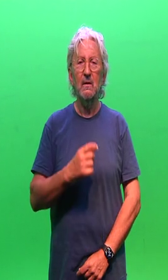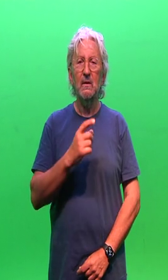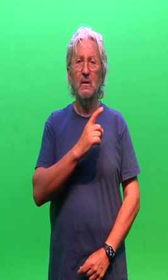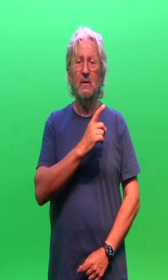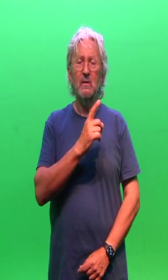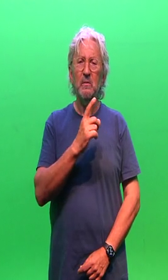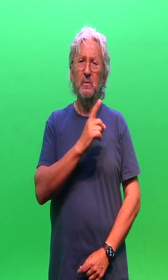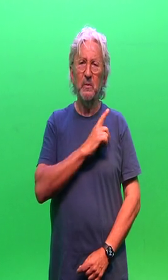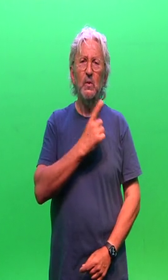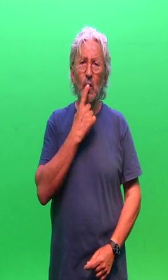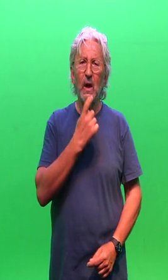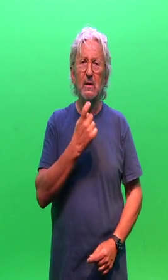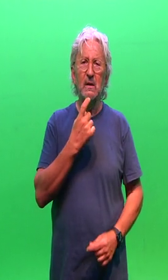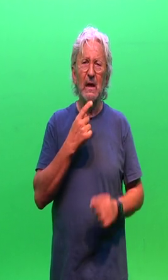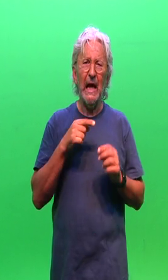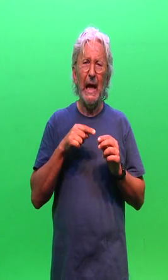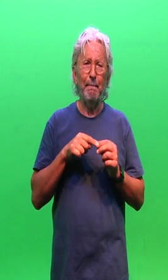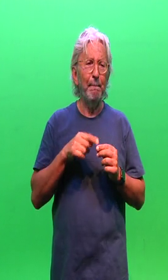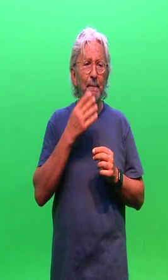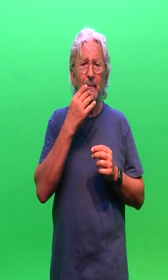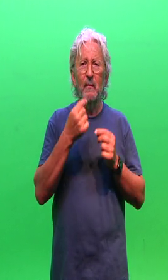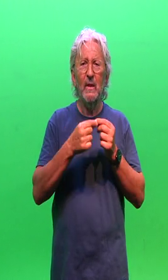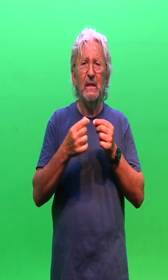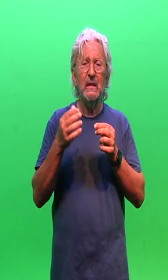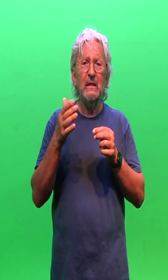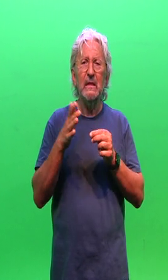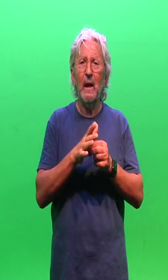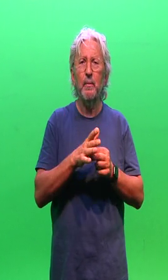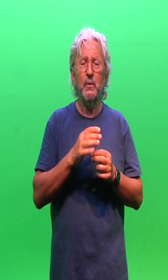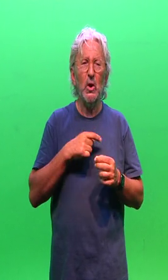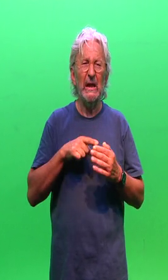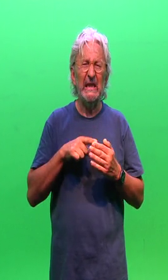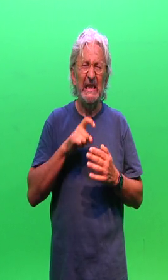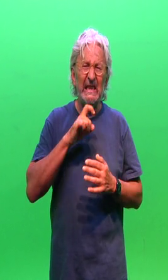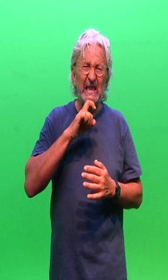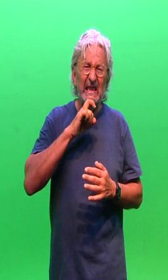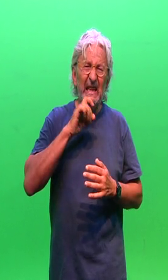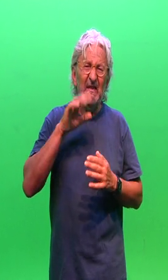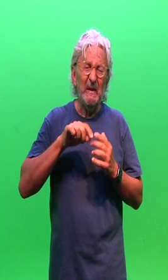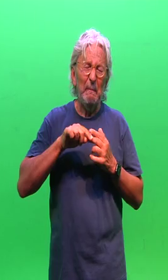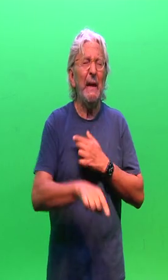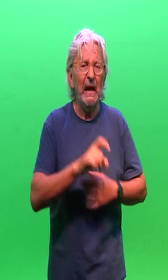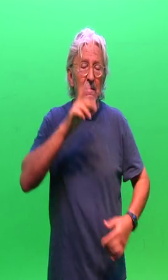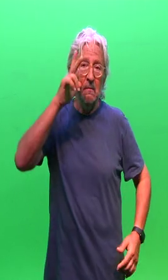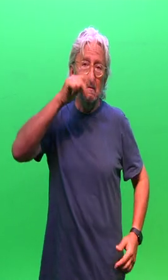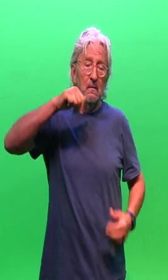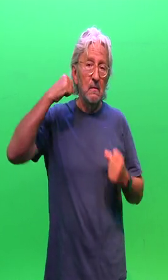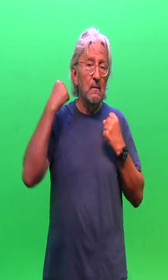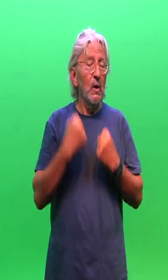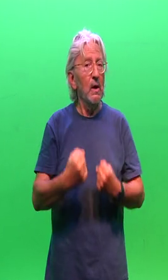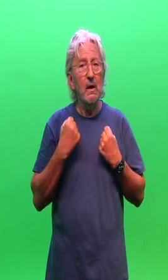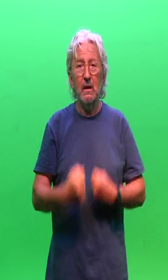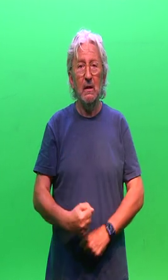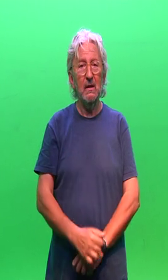Em costa que em surti el pipí, sembla que tingui un tap, he de fer força i al final em surt, però em fa molt de mal.